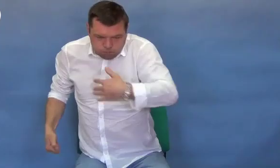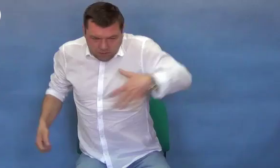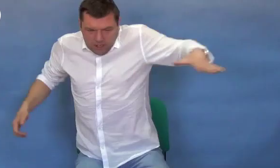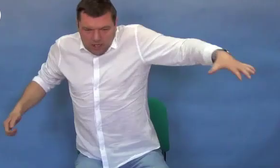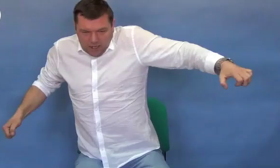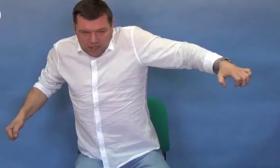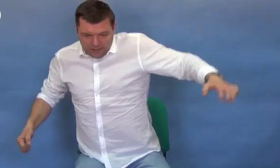Przestraszył się.